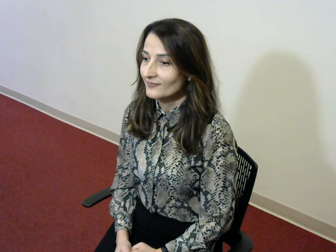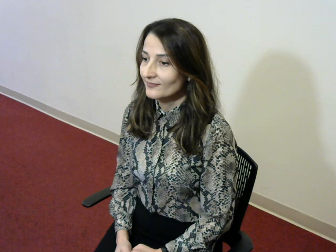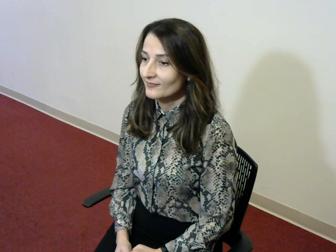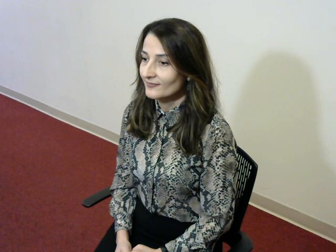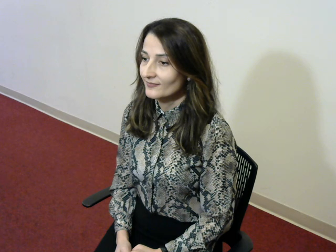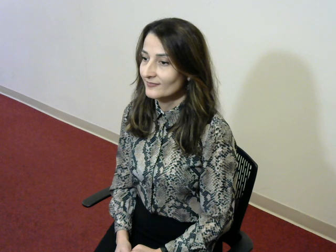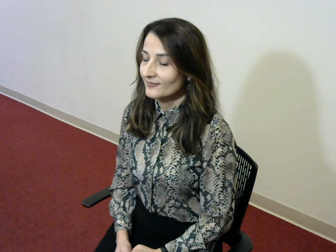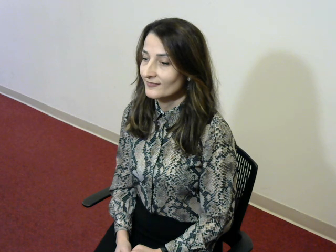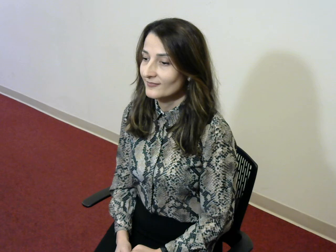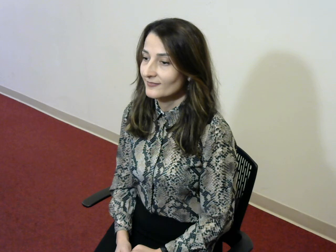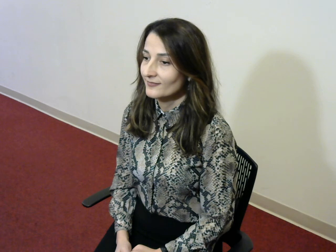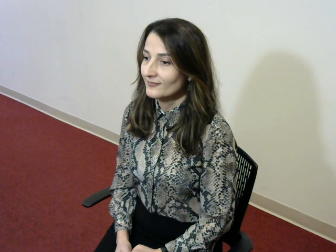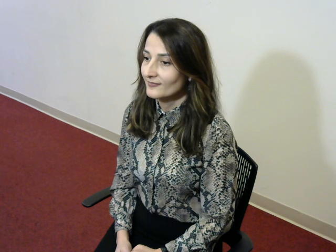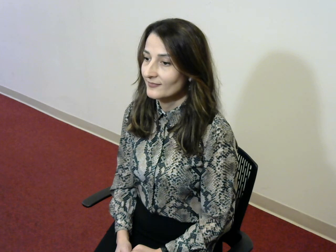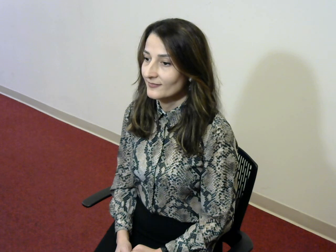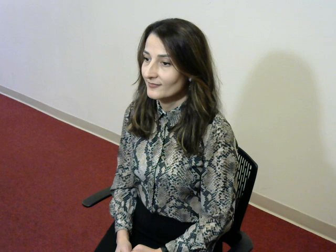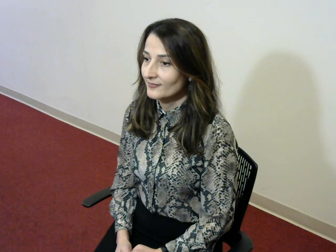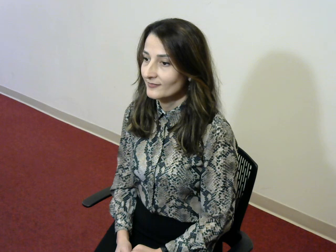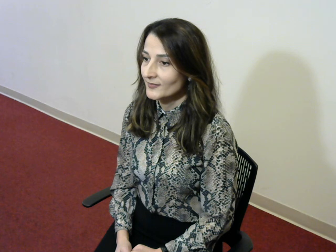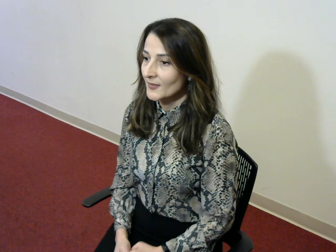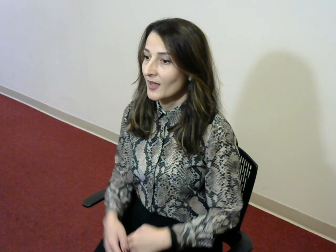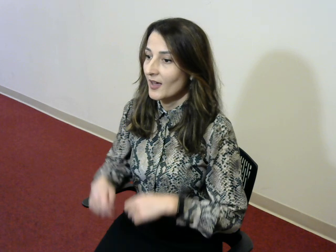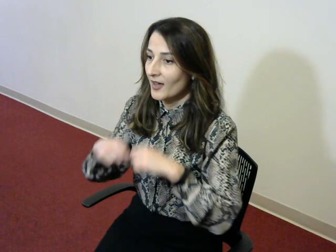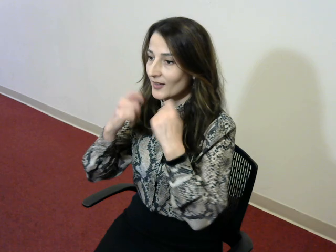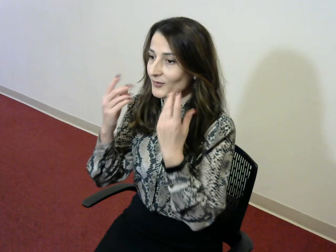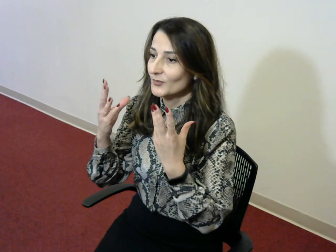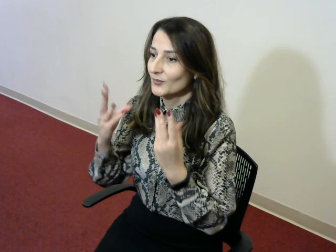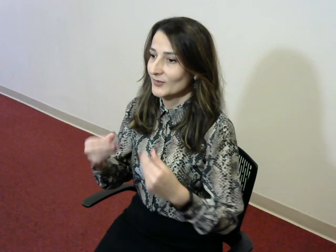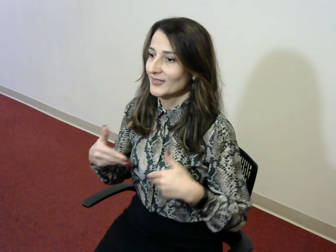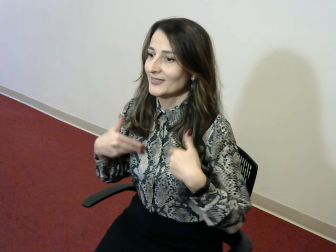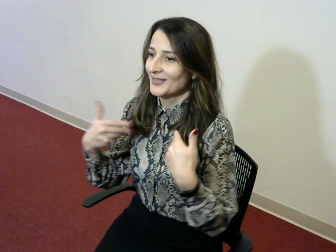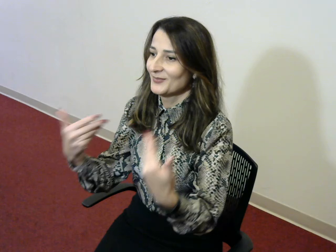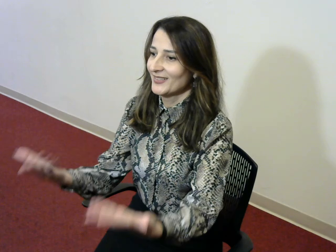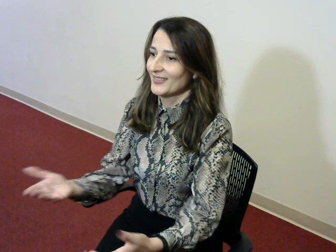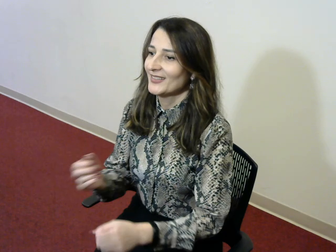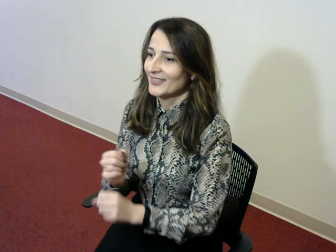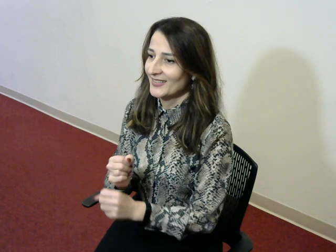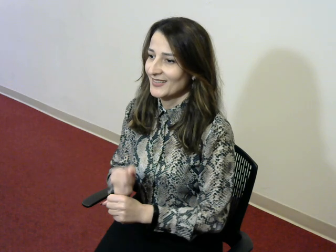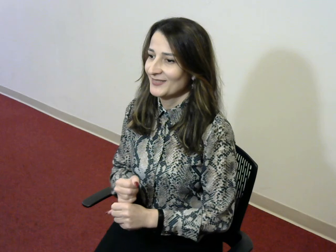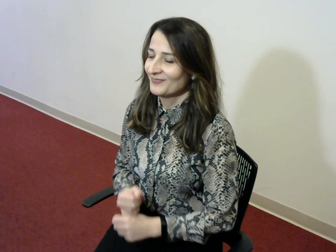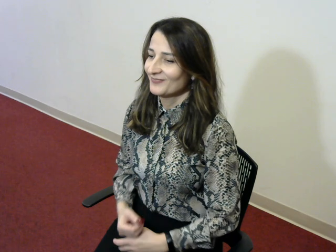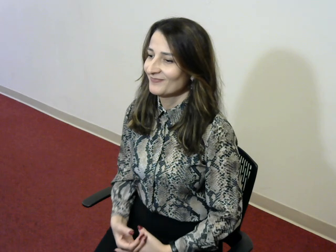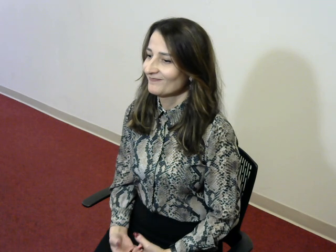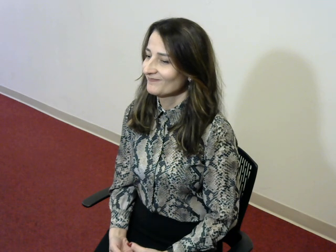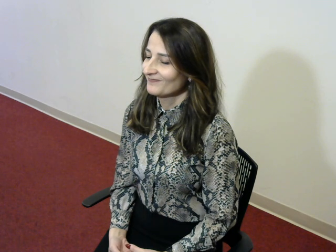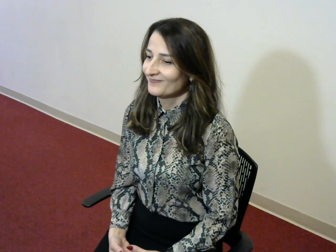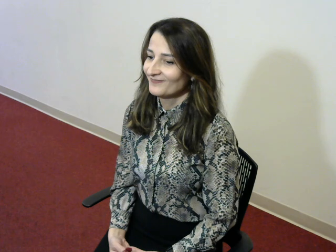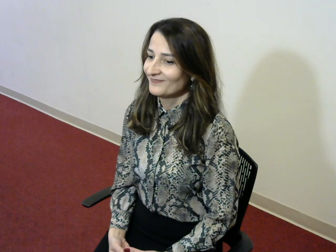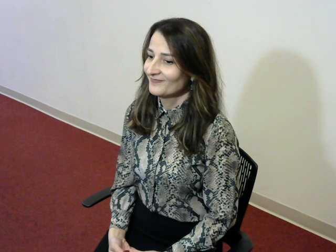Ad gününü təbrik edirəm